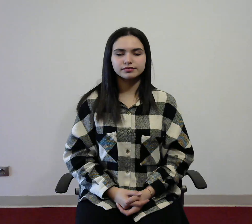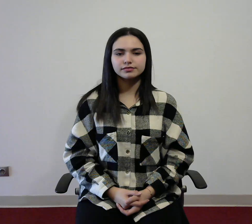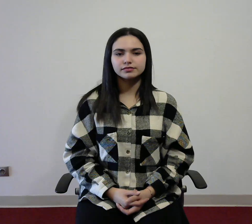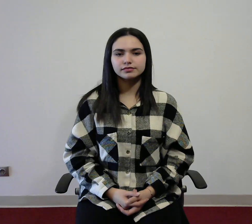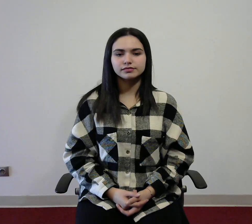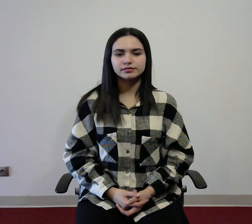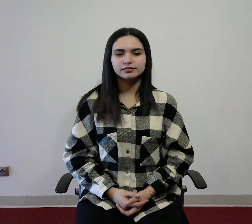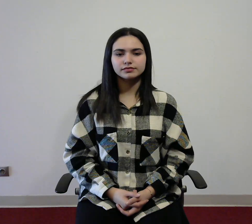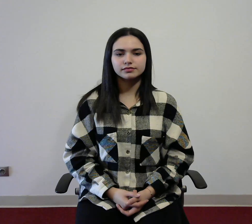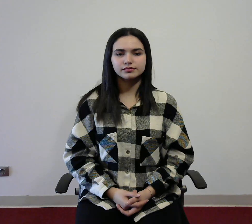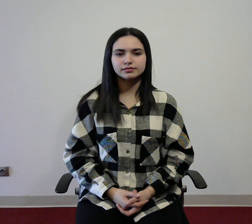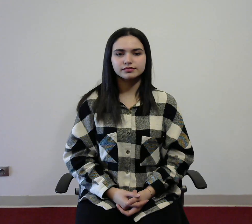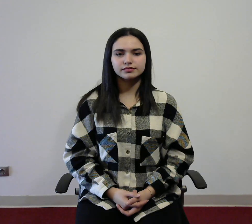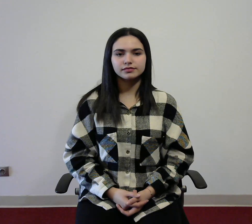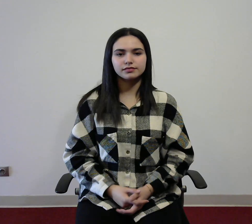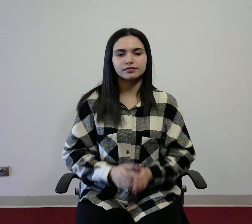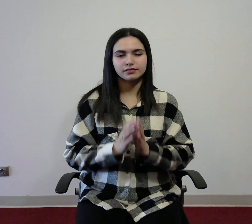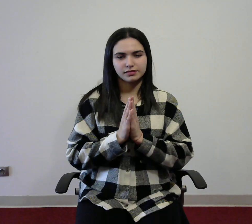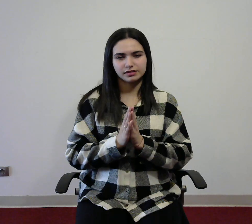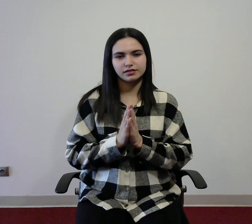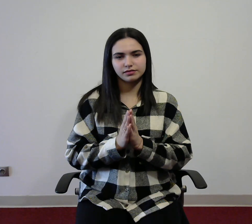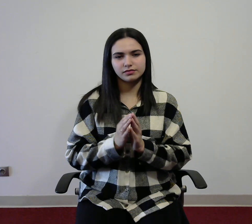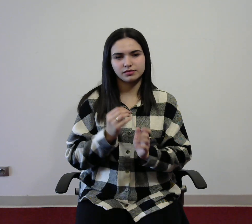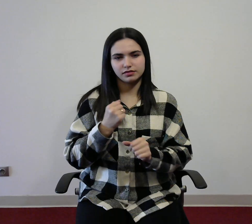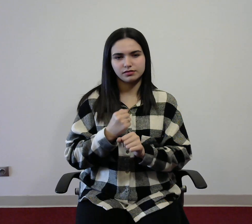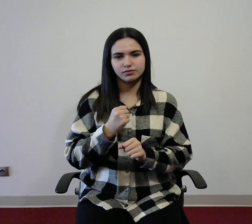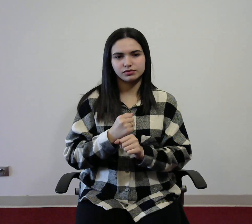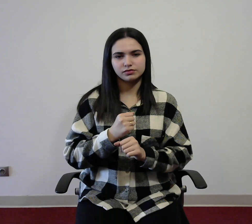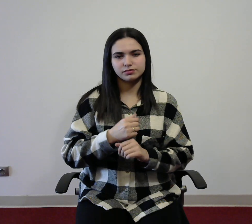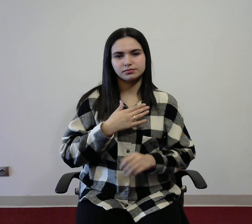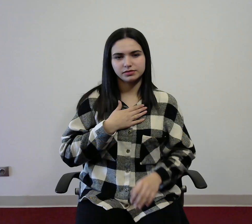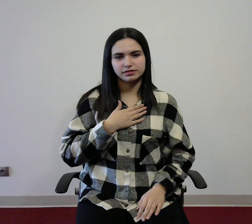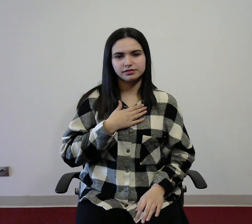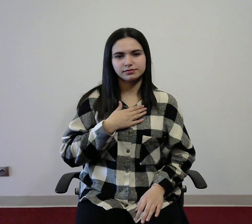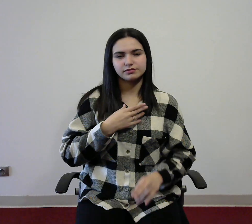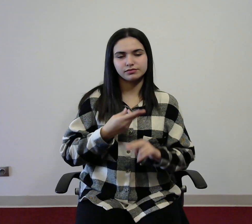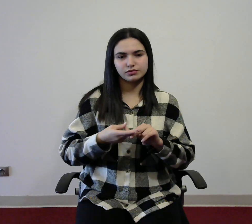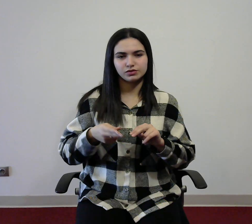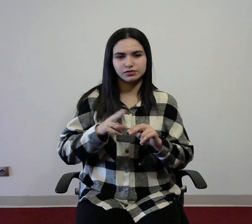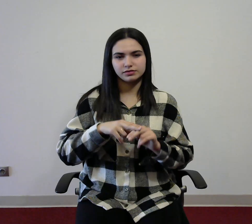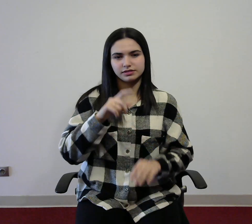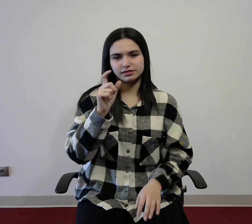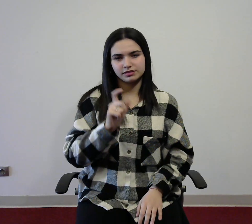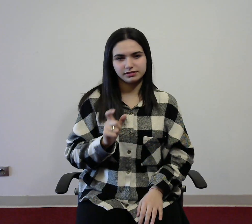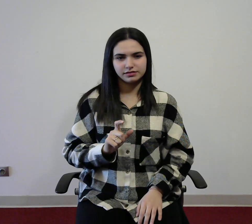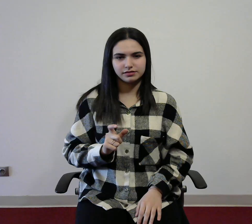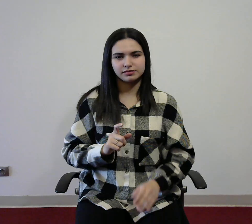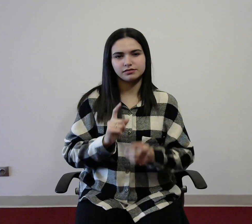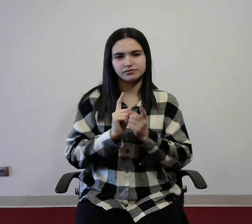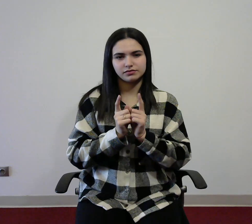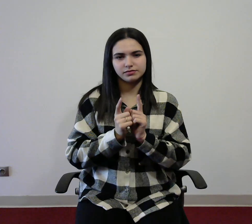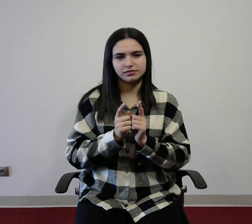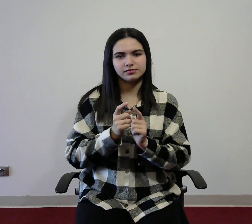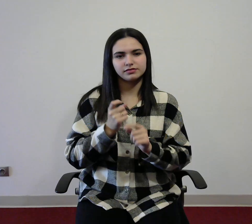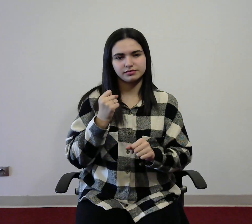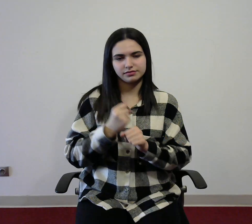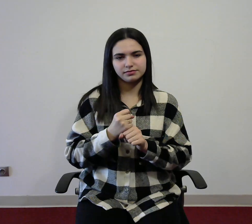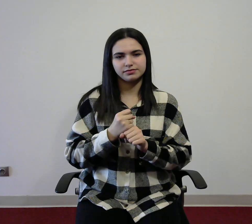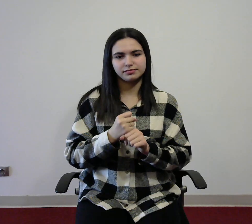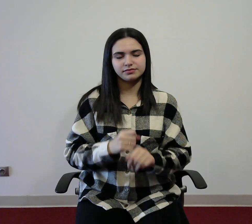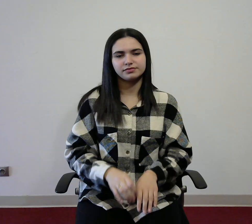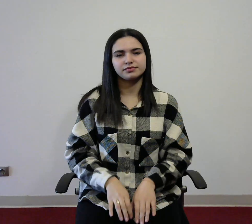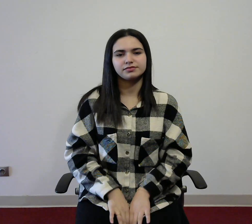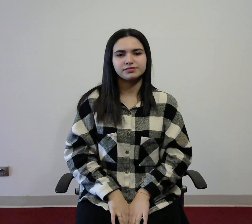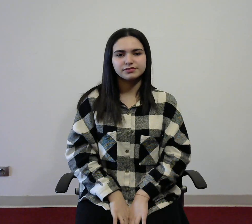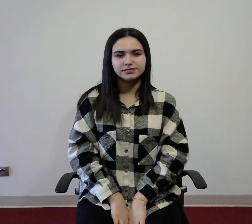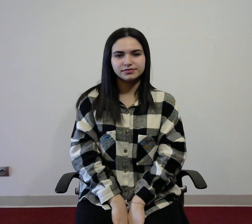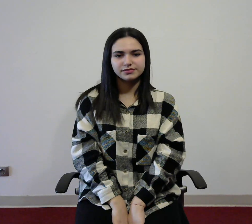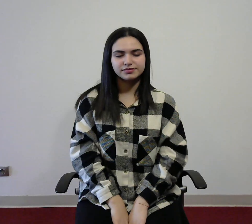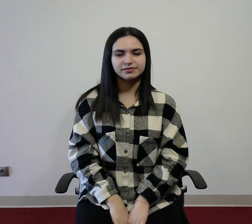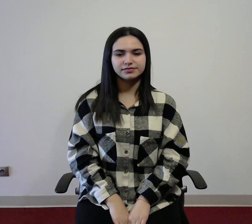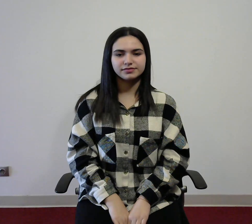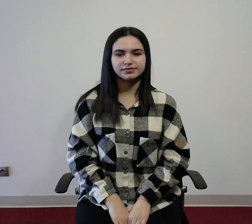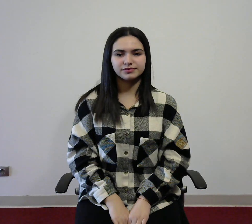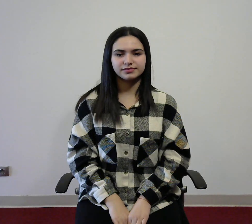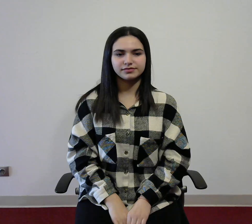Xahiş edirəm, mənə bu şeiri tərcümə edin